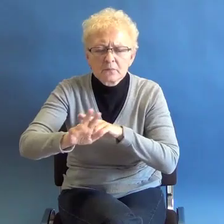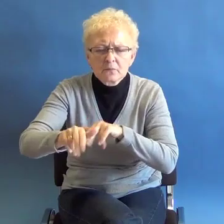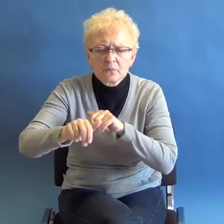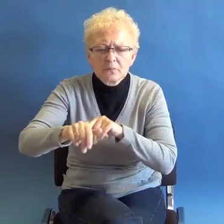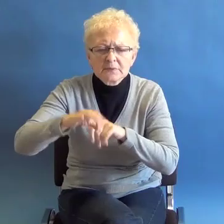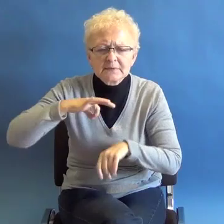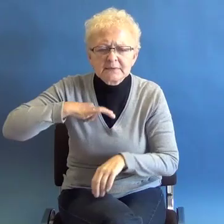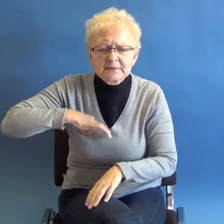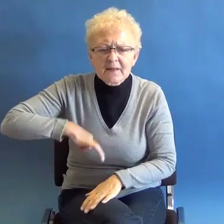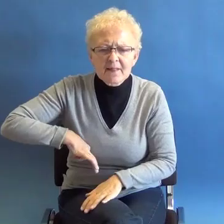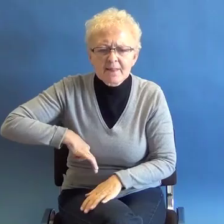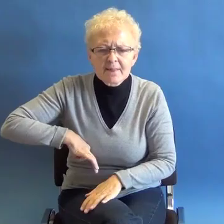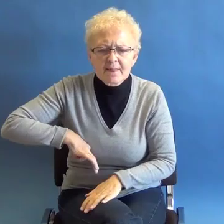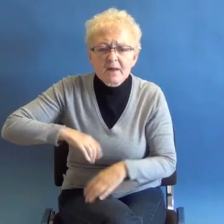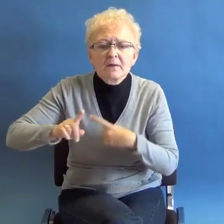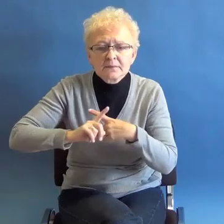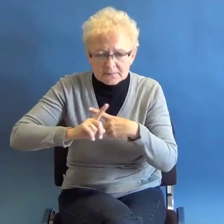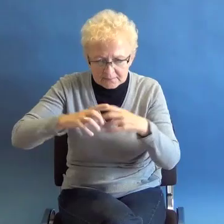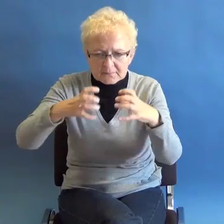Jego syn był w harcerstwie.